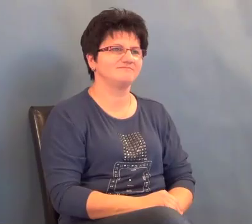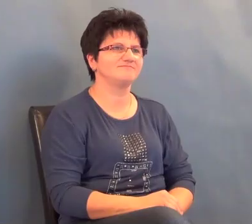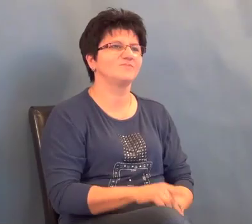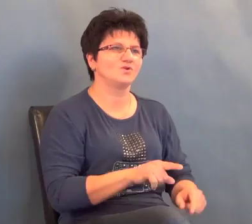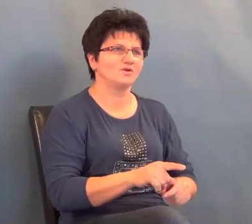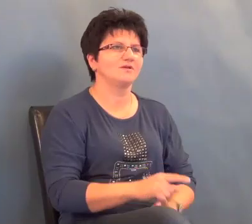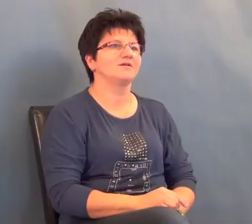To znaczy.